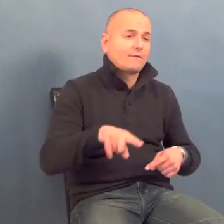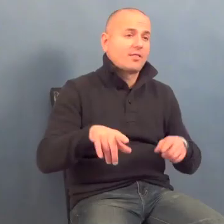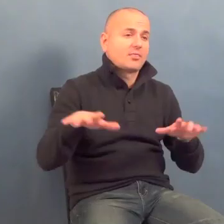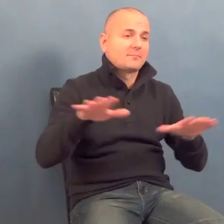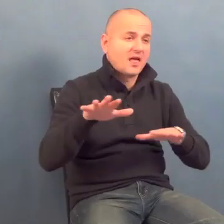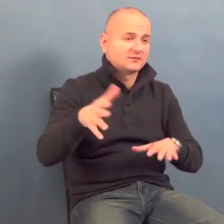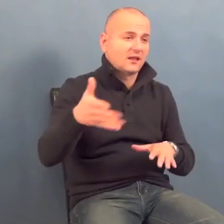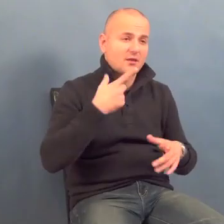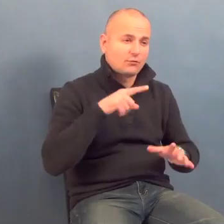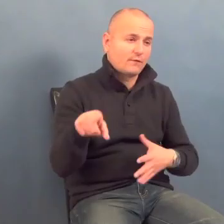To nie jest odpowiednie miejsce.